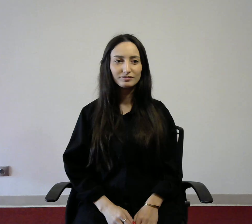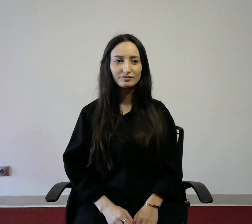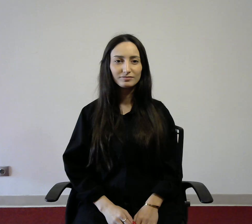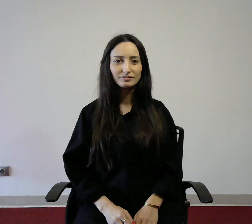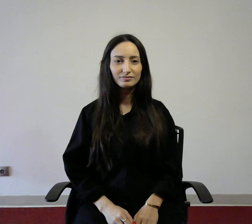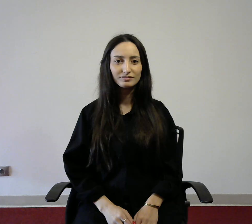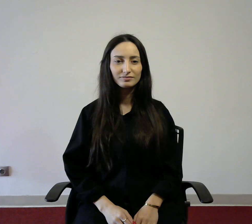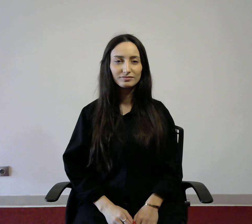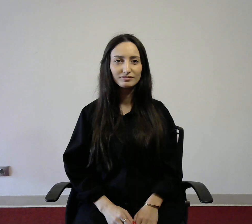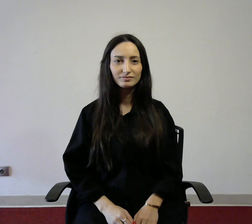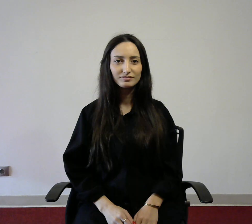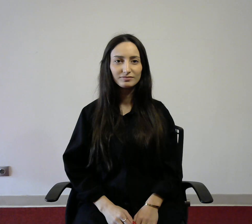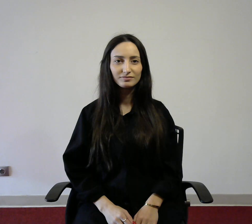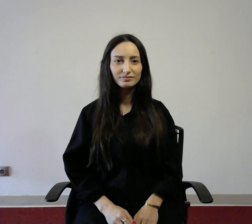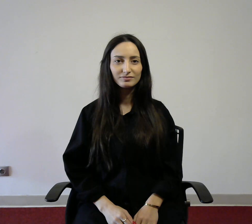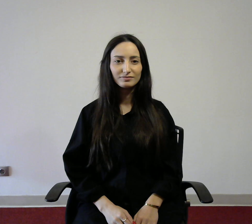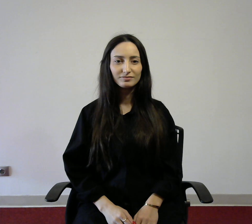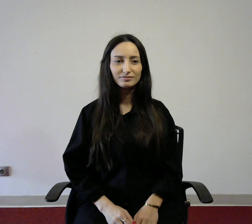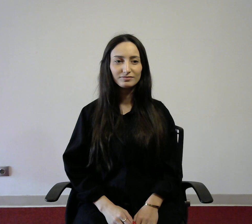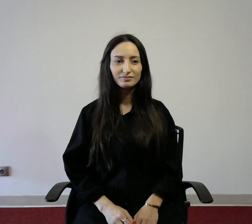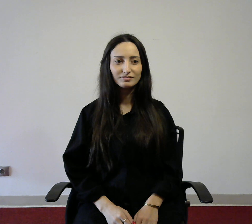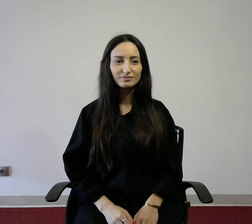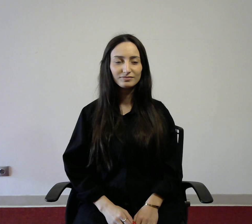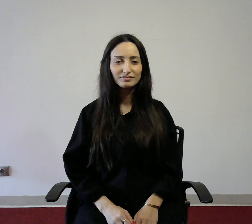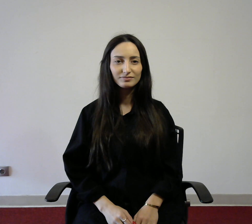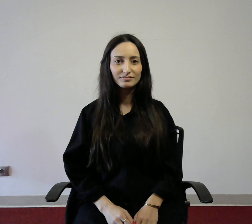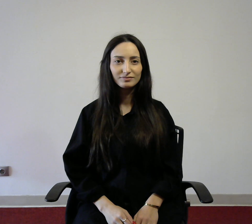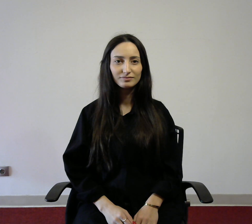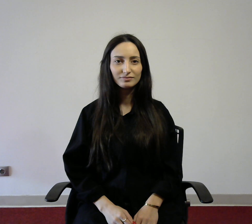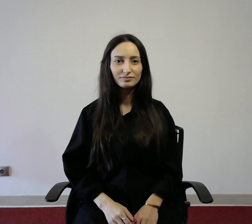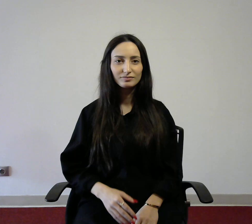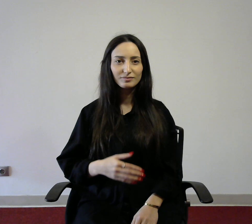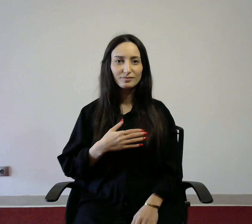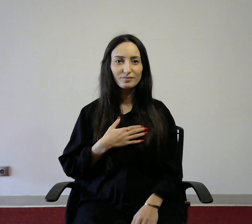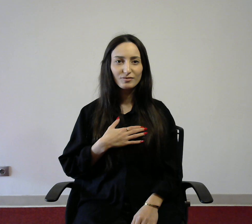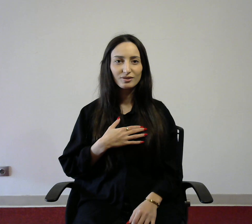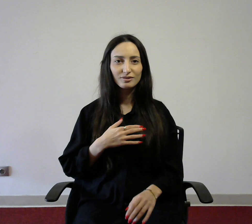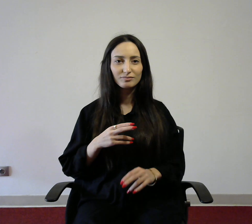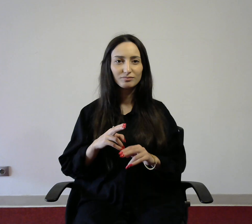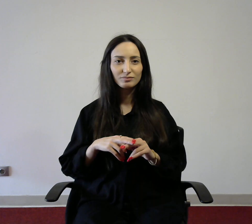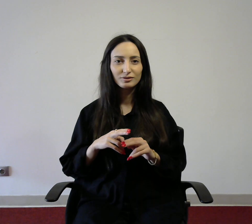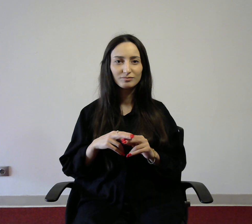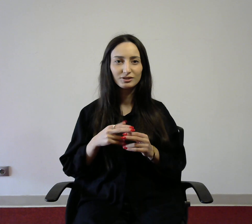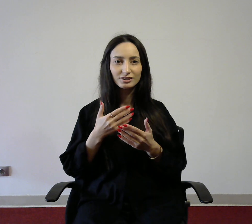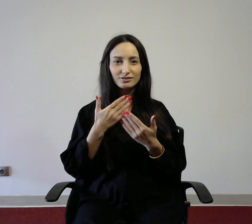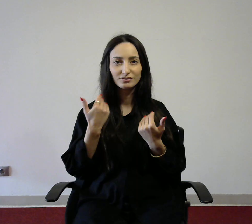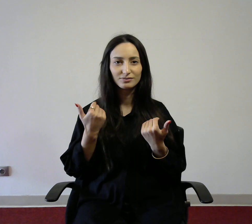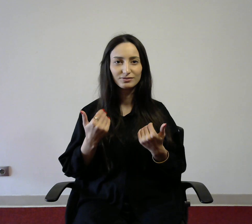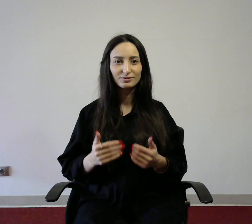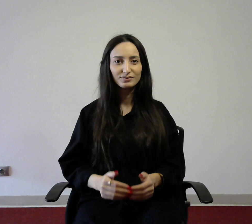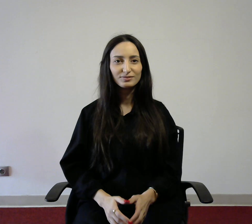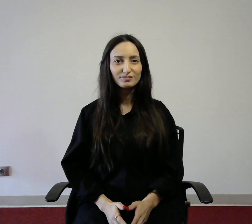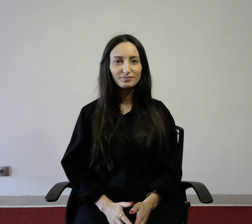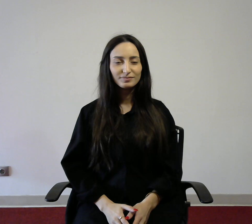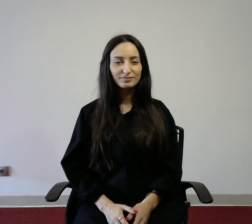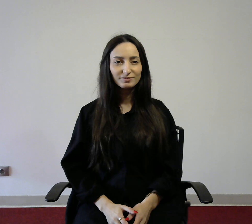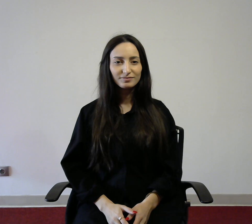Mənim şəxsiyyət vəsiqəm yoxdur